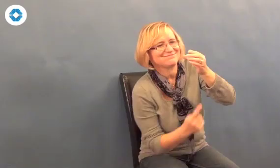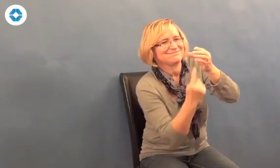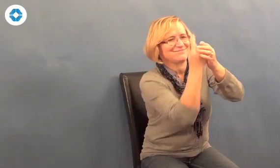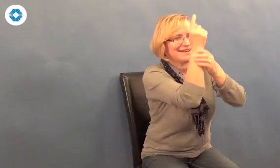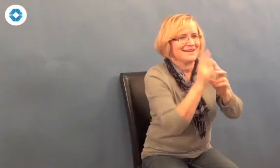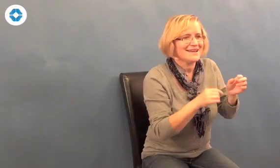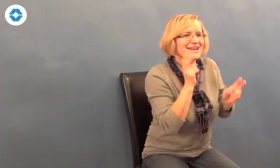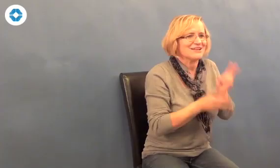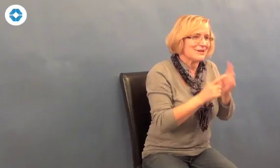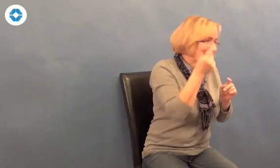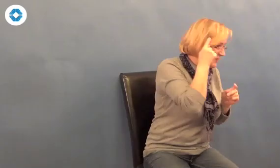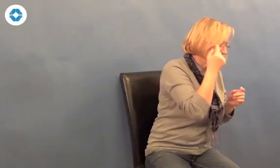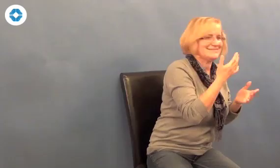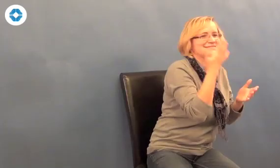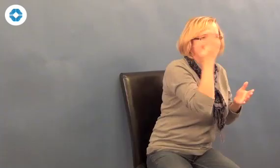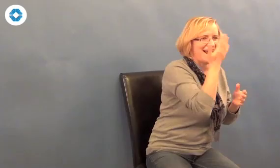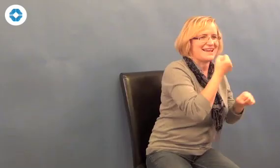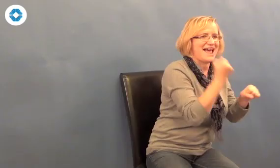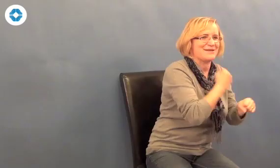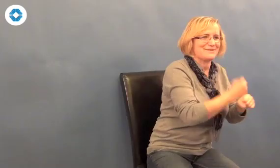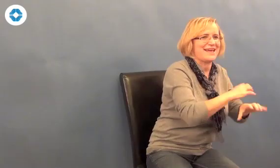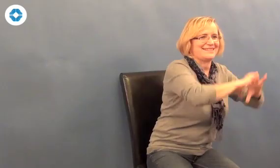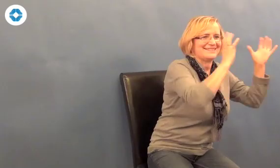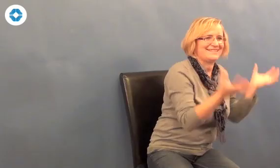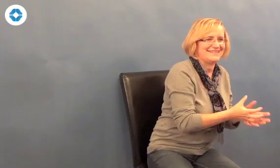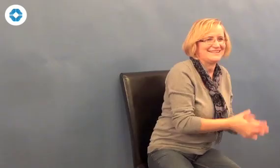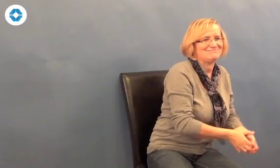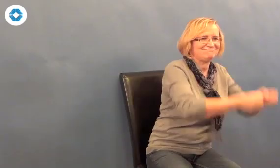Kaczka zastanawiała się, co zrobić i wzięła czarny, duży kamień i wrzuciła go do rynny.